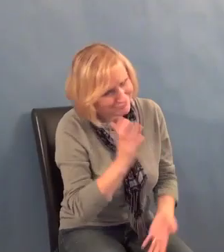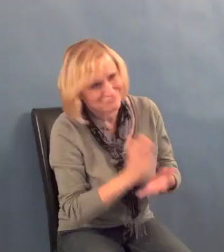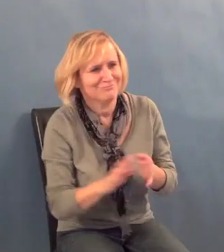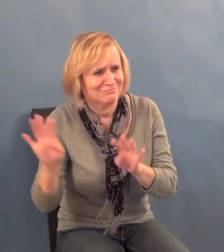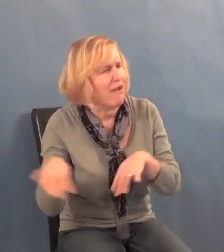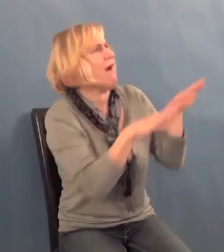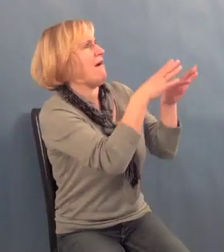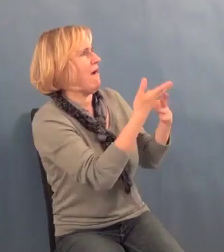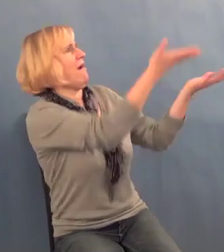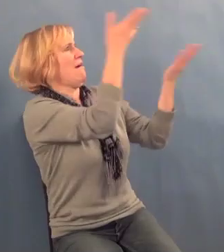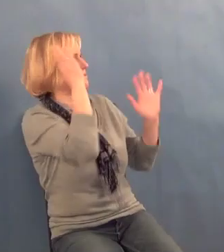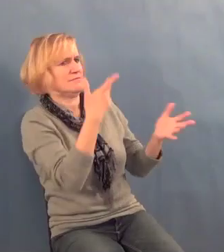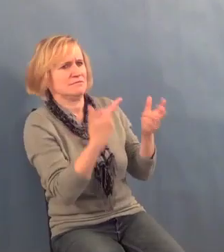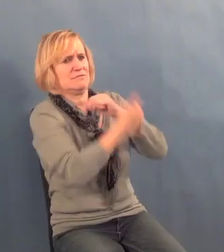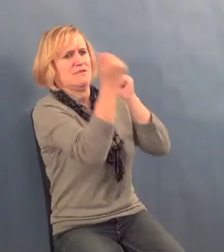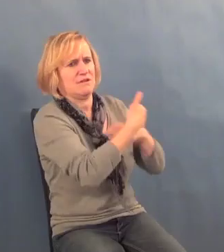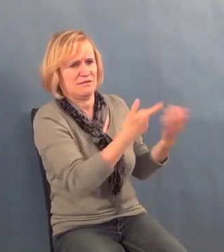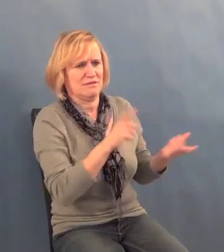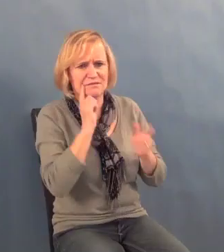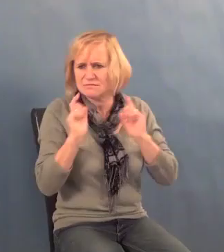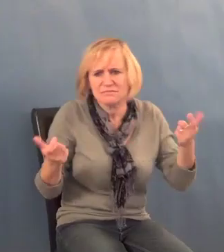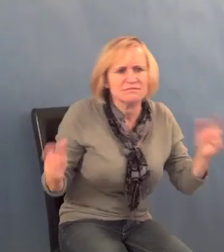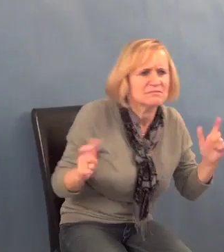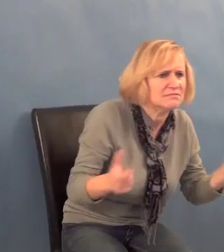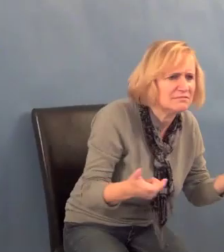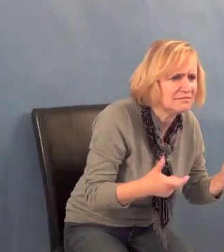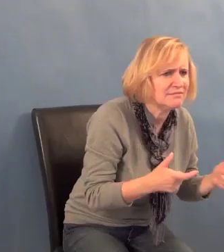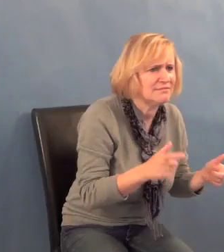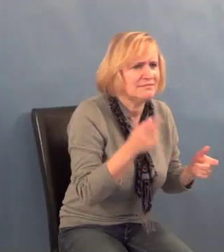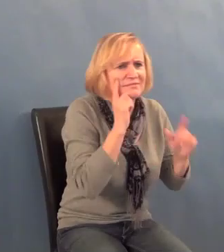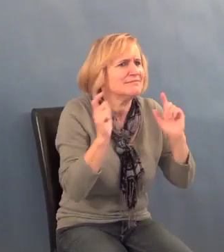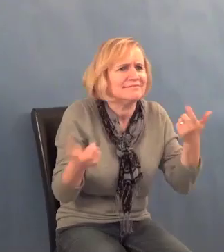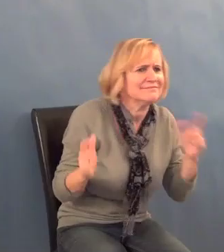Wszyscy na niego patrzą i pytają co się stało, a mężczyzna nie wiedział, o co chodzi.